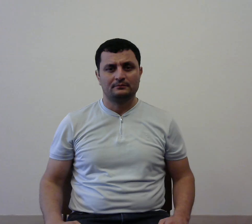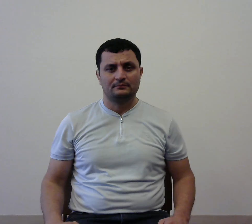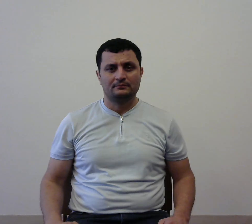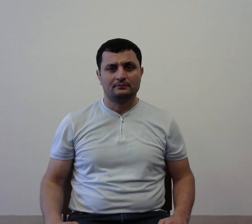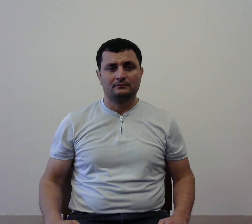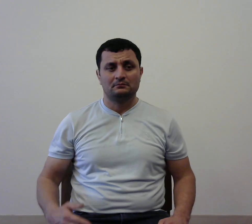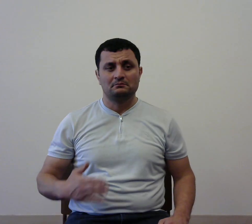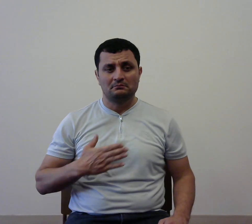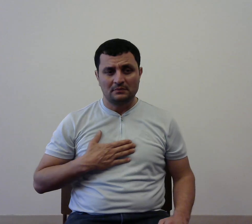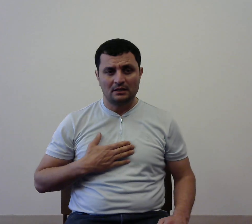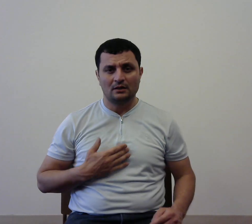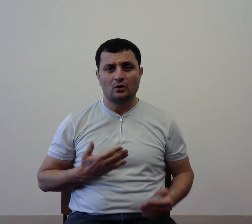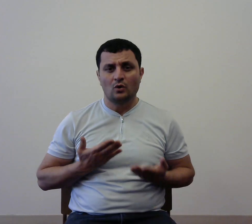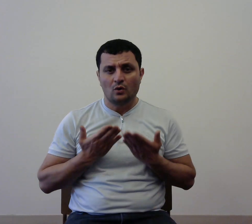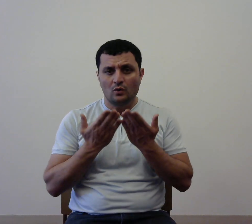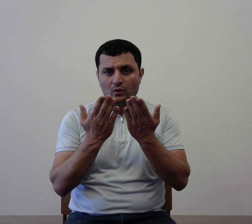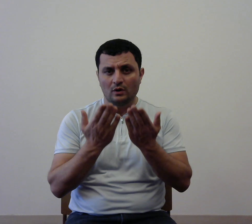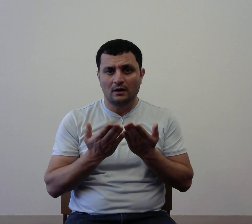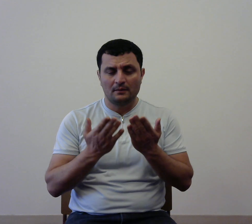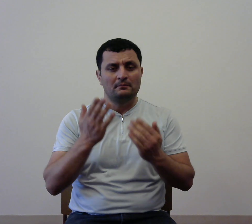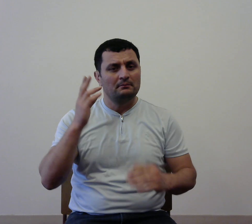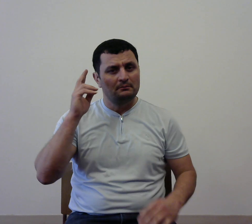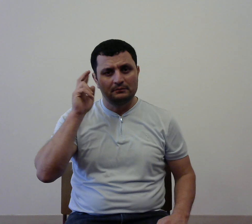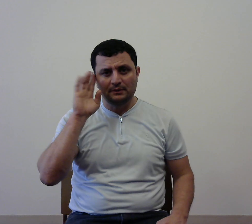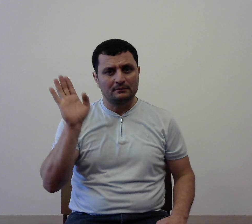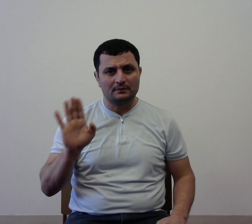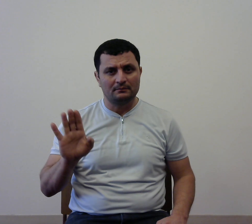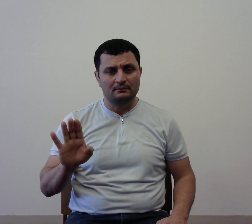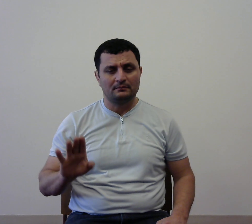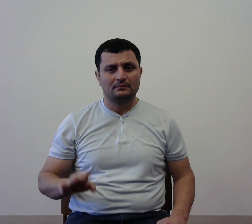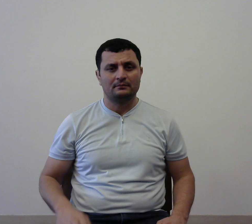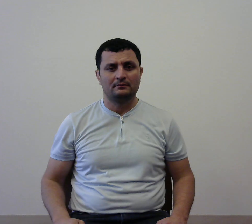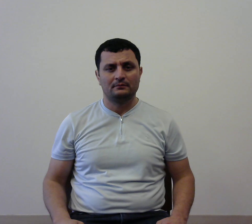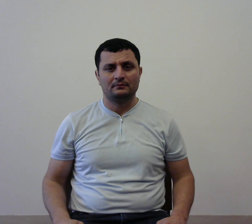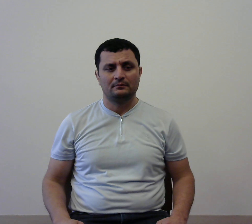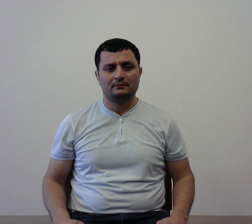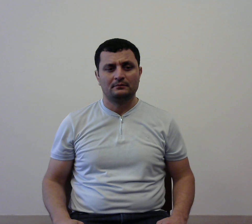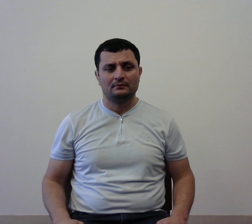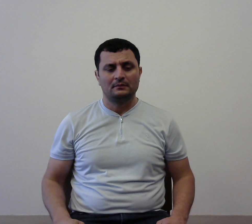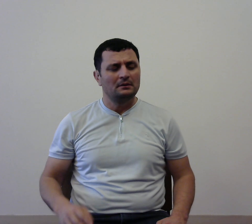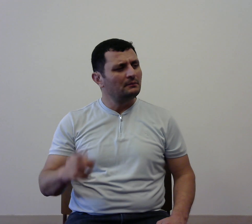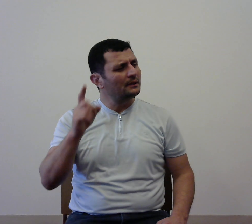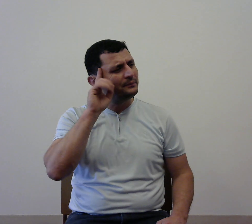Mən oxuya bilmirəm